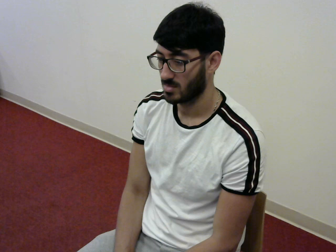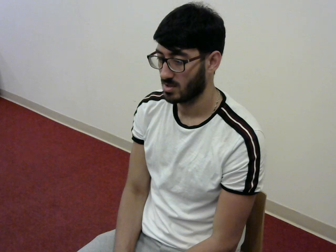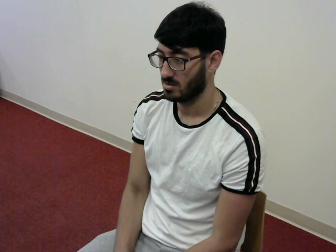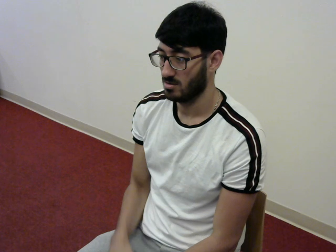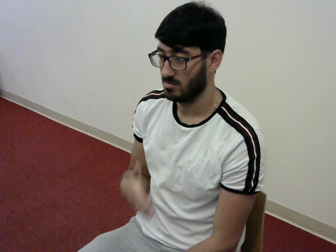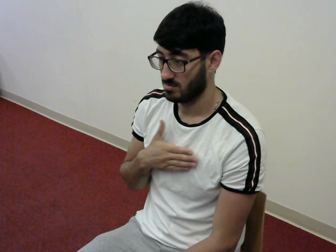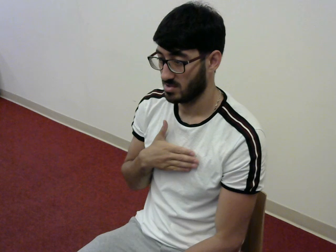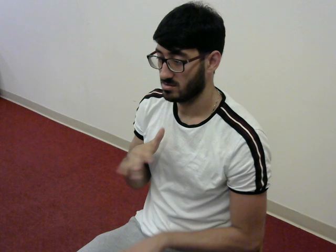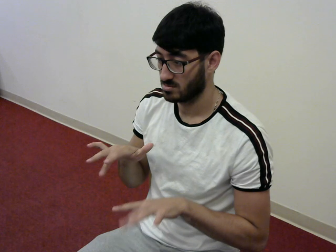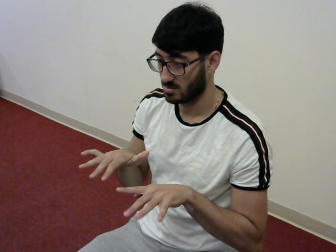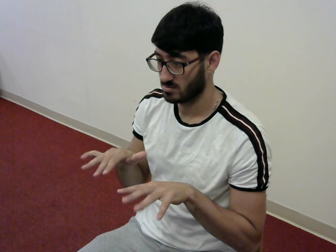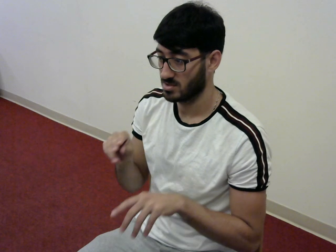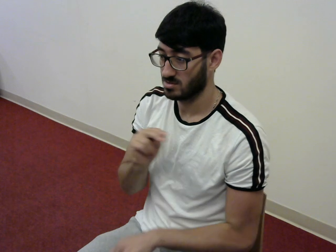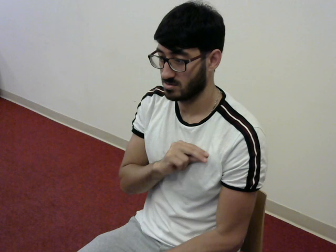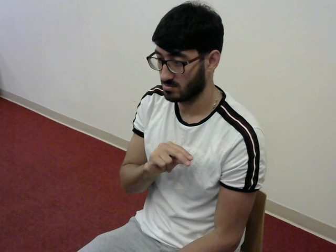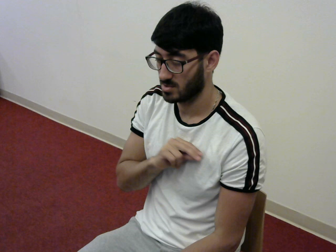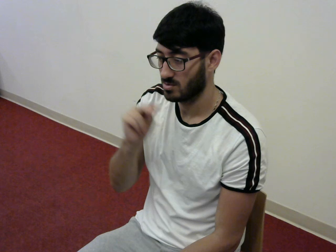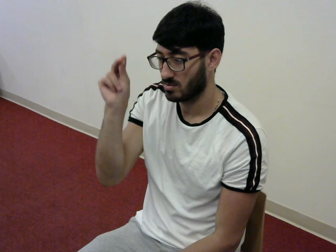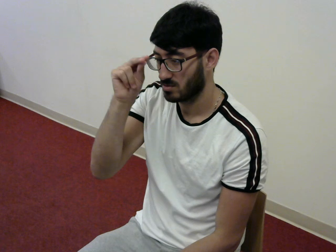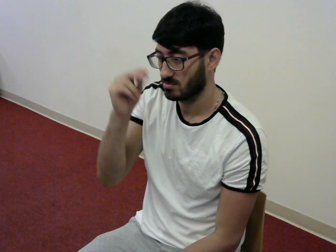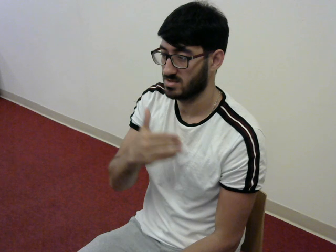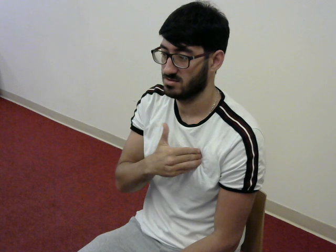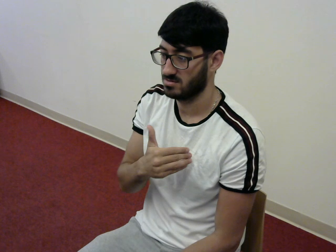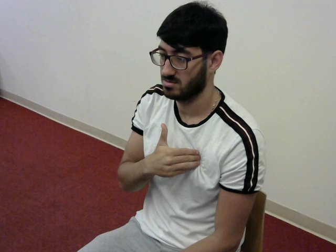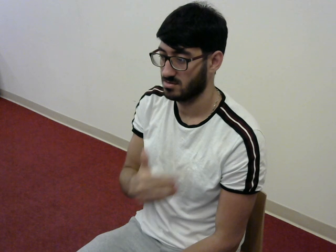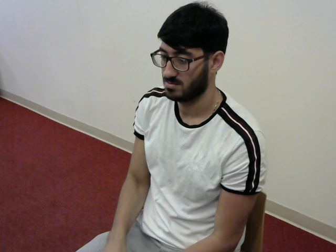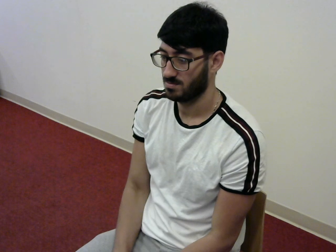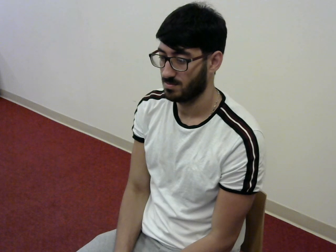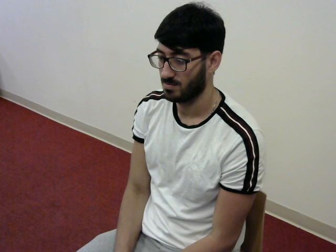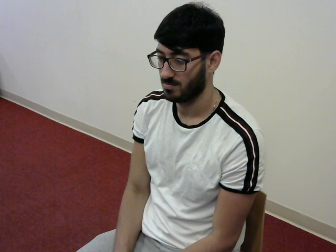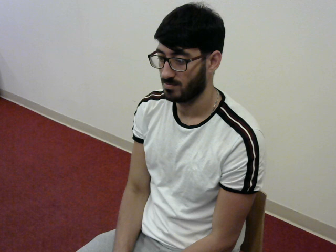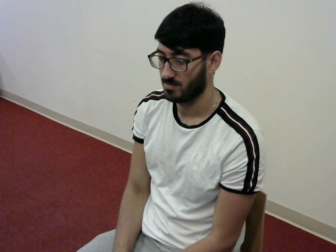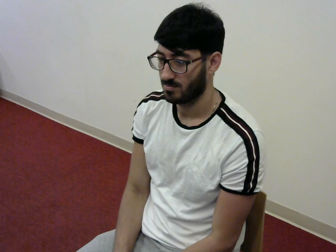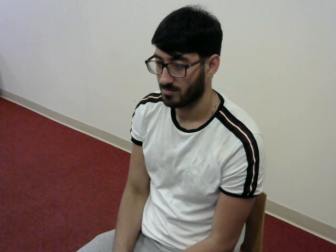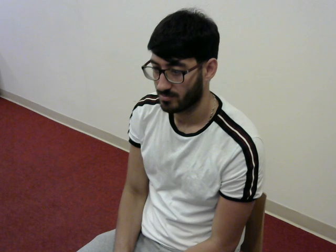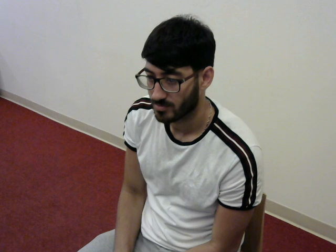Mən kompüterdə işləməyi öyrənmək istəyirəm